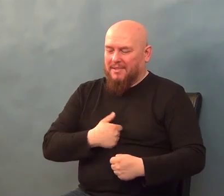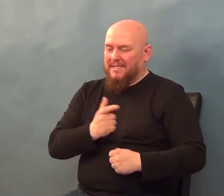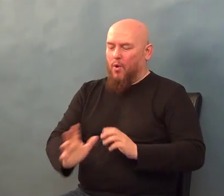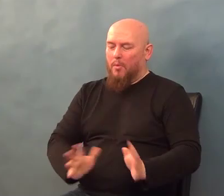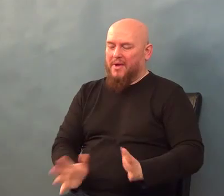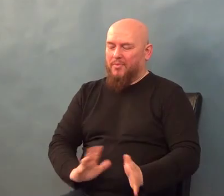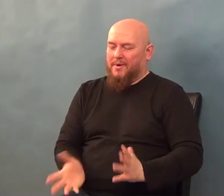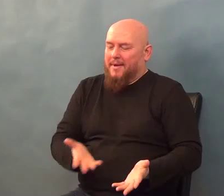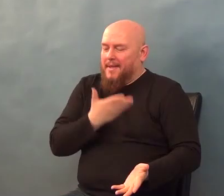Ja w sobotę...